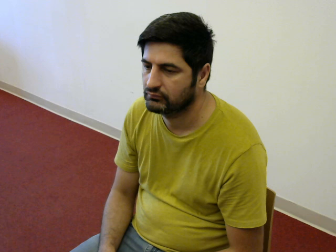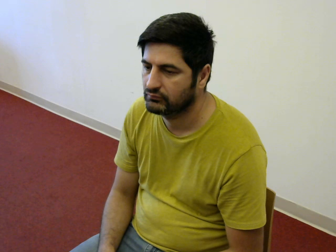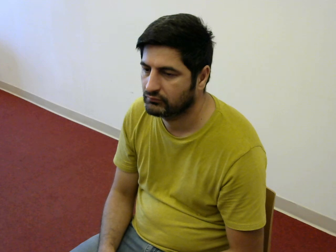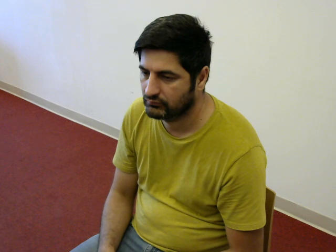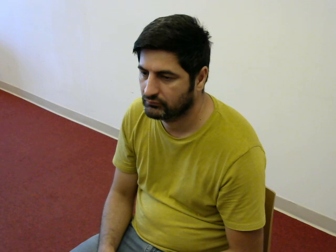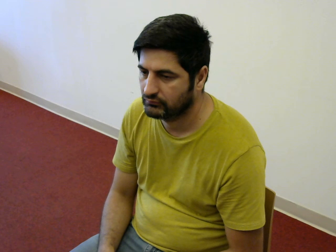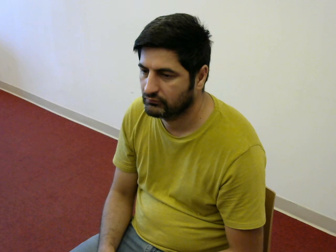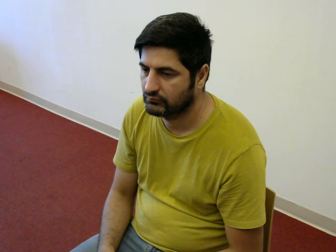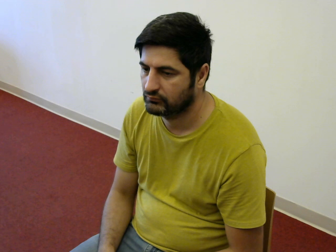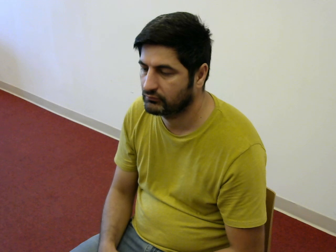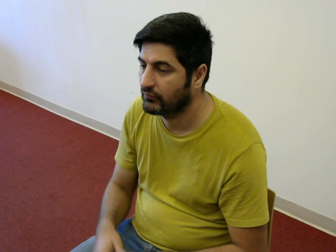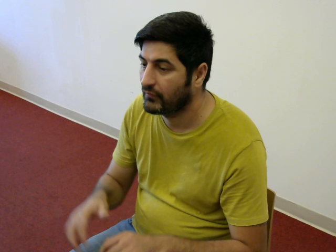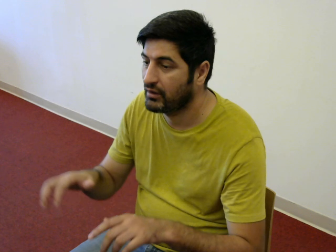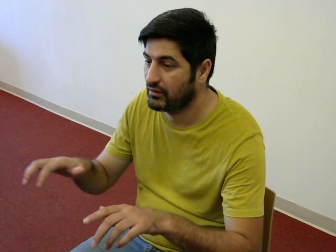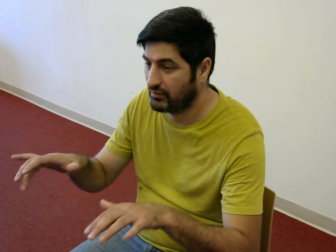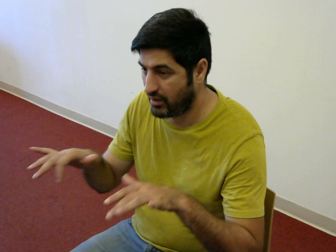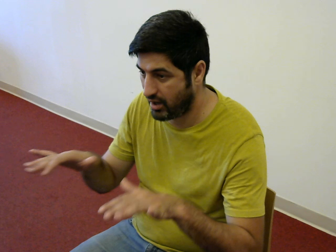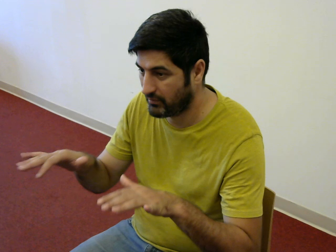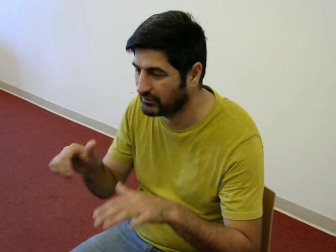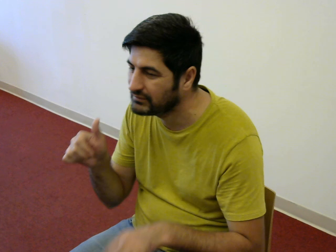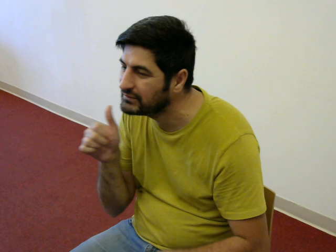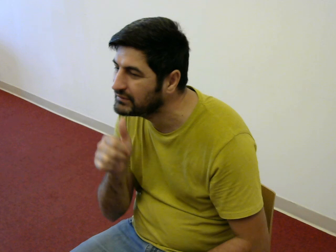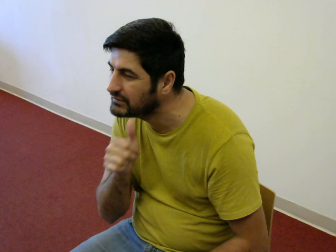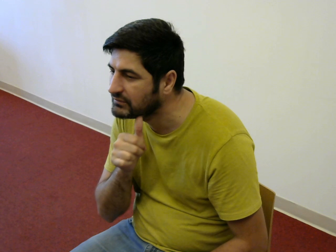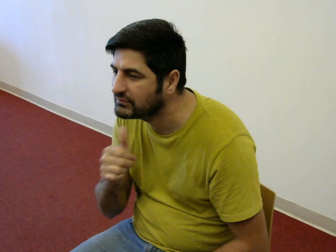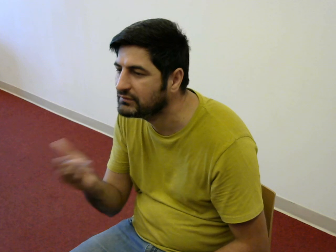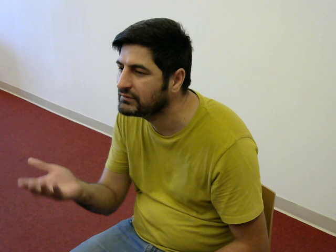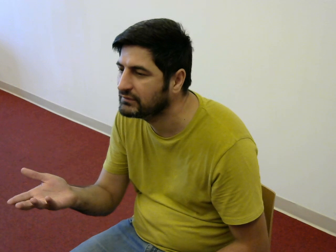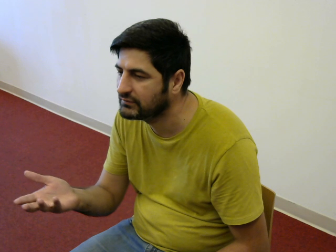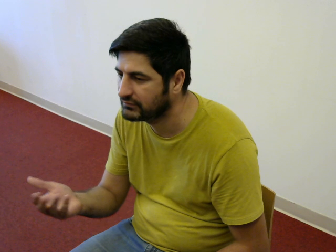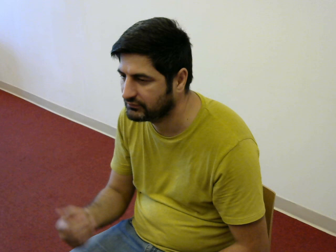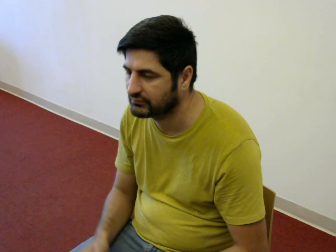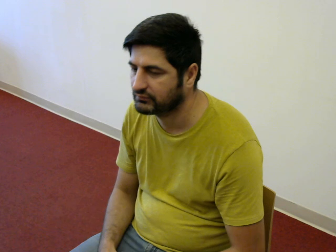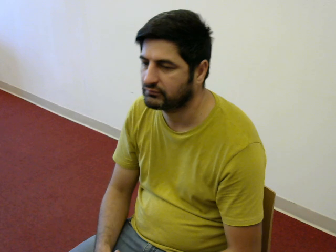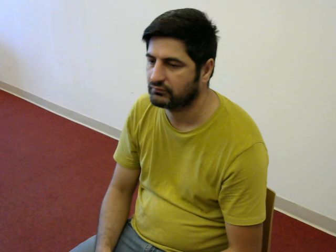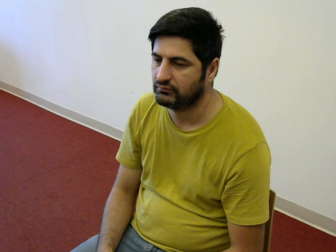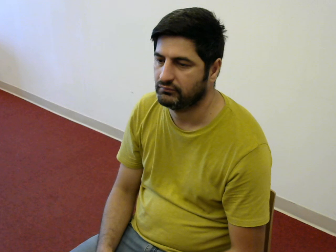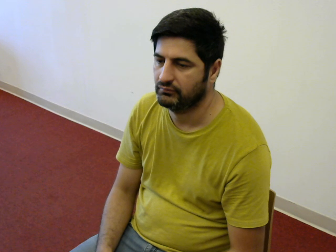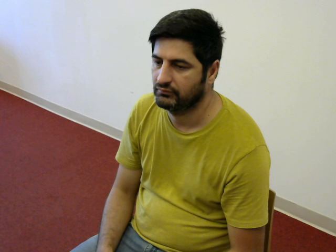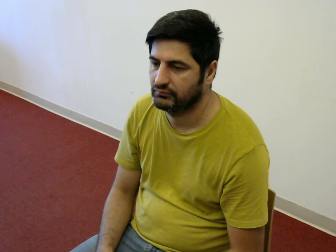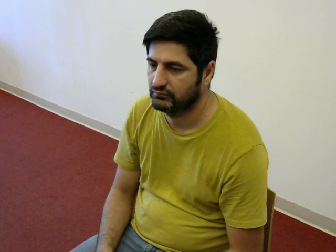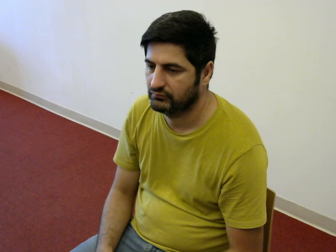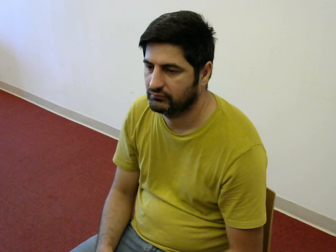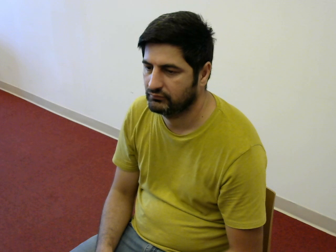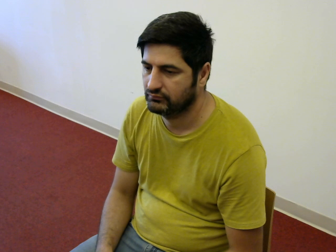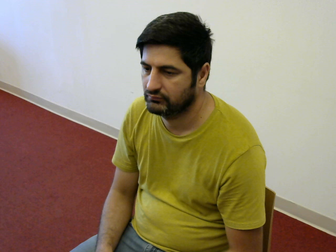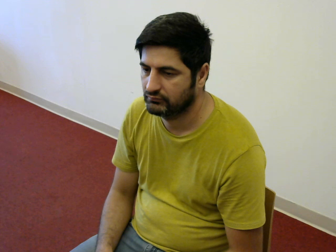Kompüterin parolu nədir?